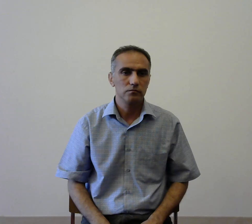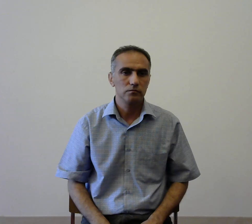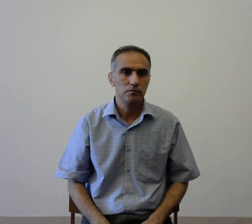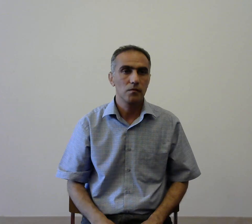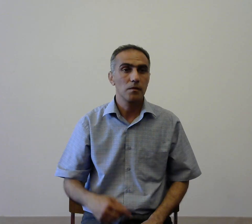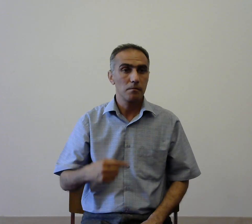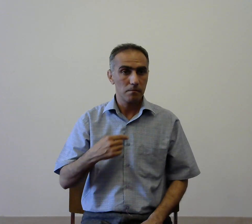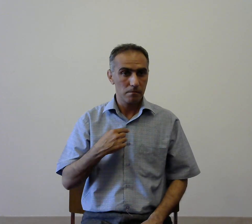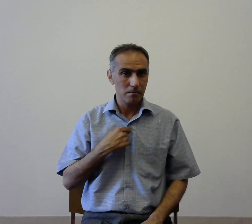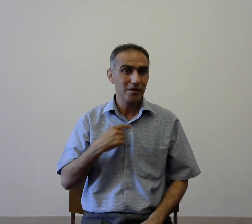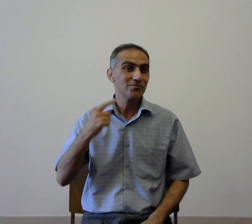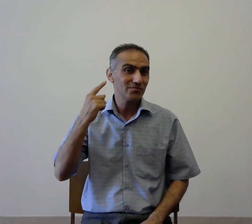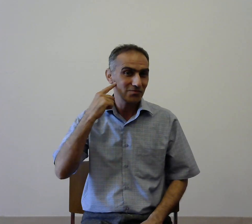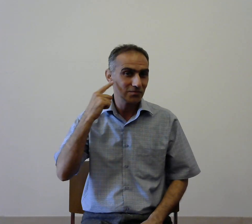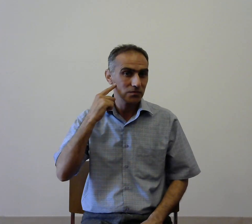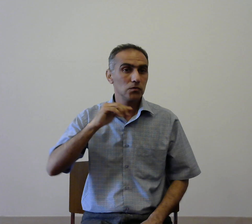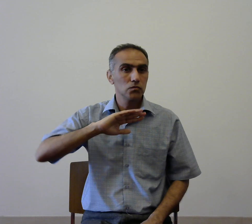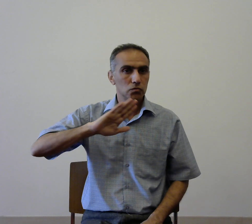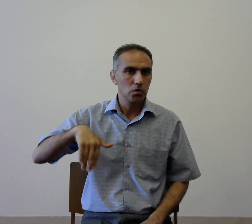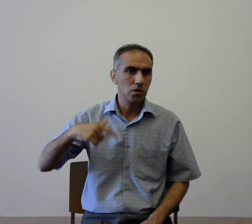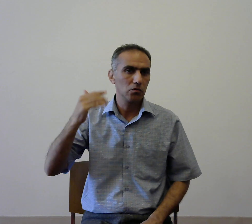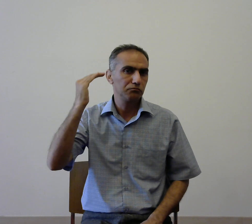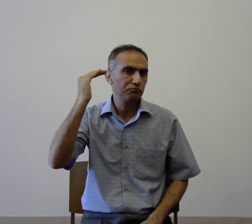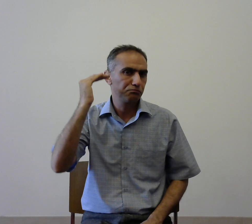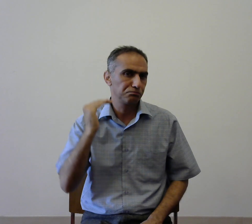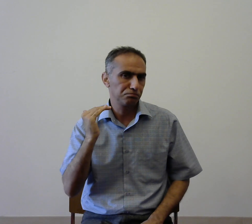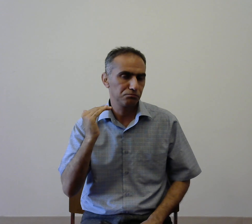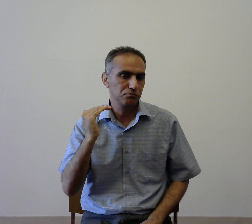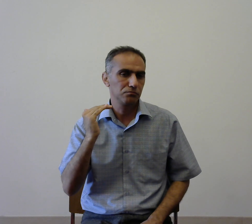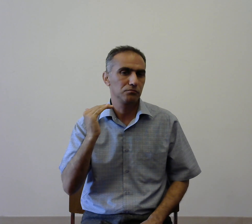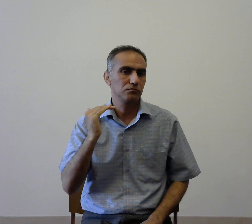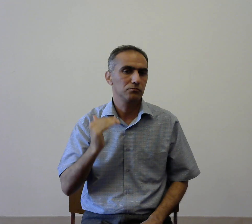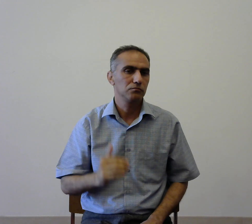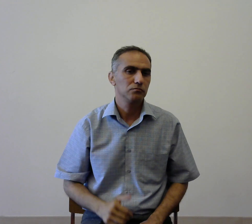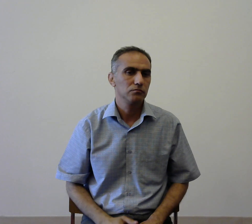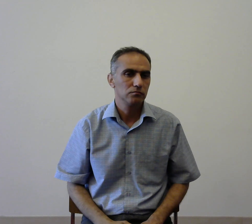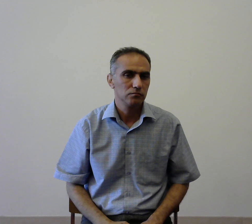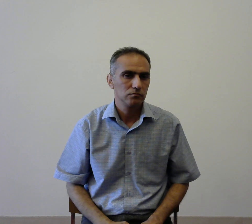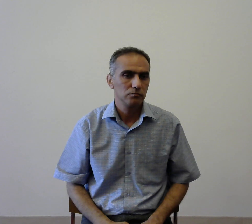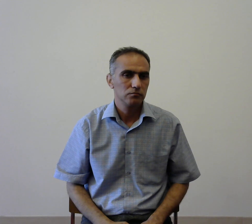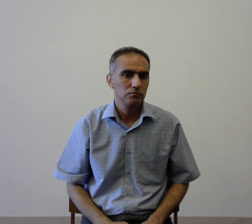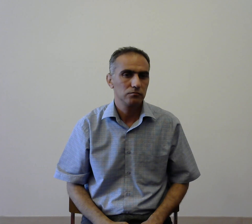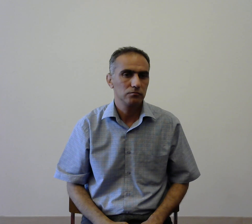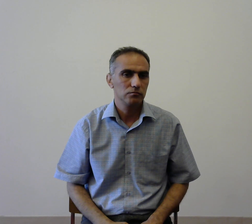Mən eşitməni sonradan itirmişəm